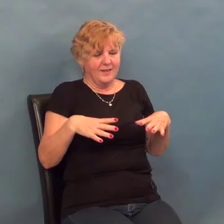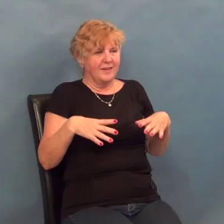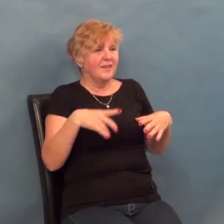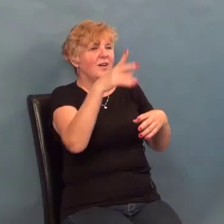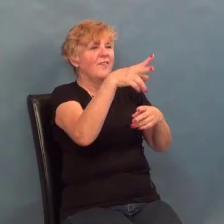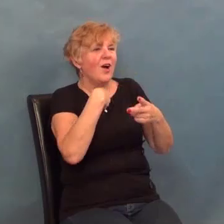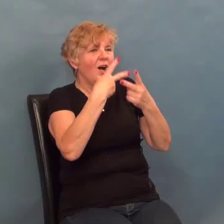Ja odwiedzę.